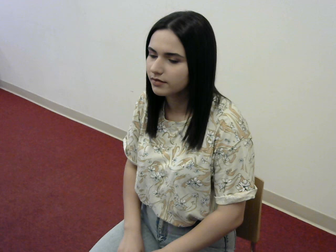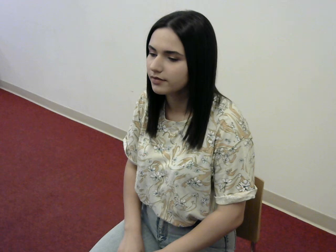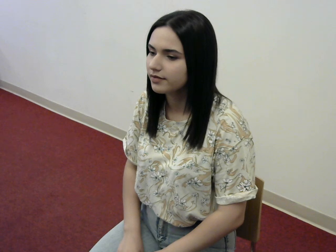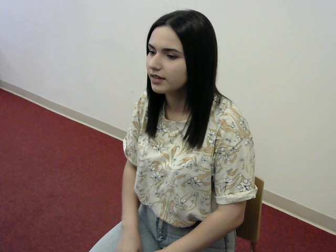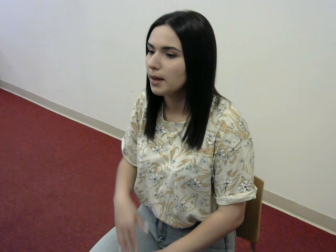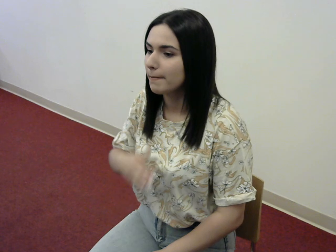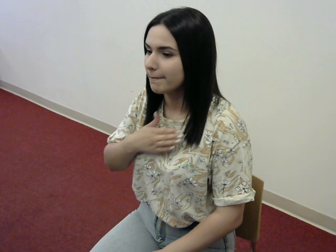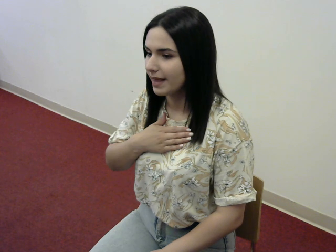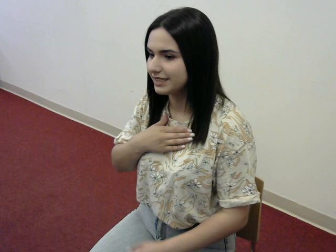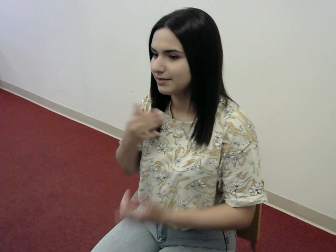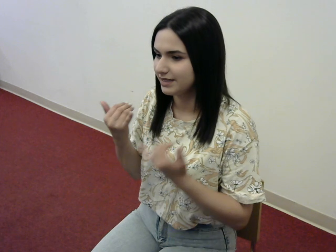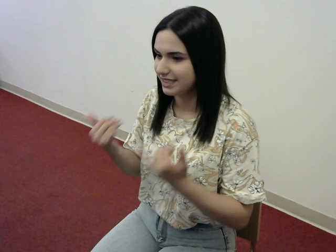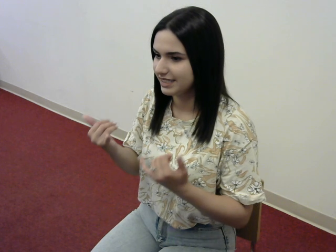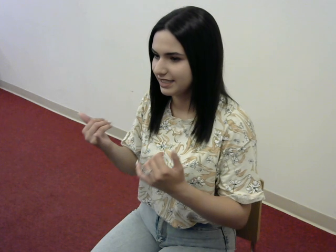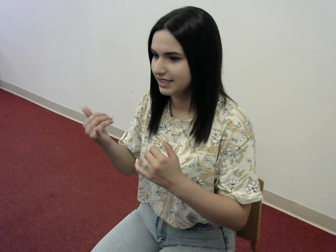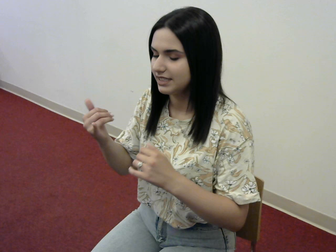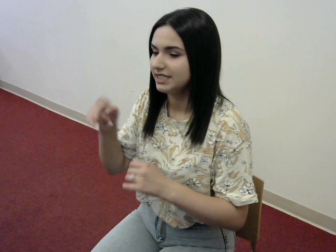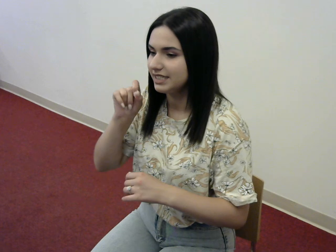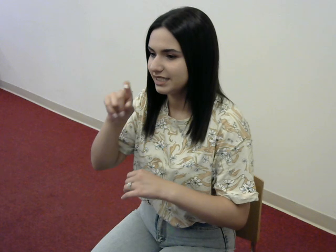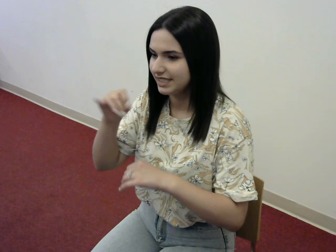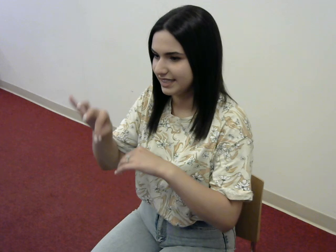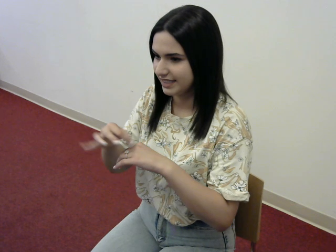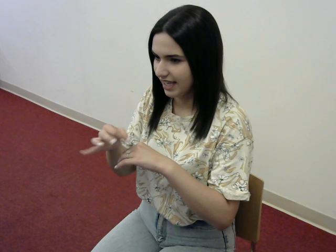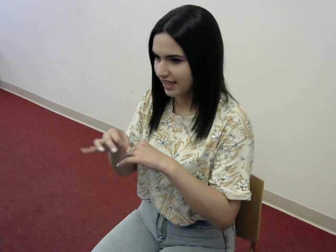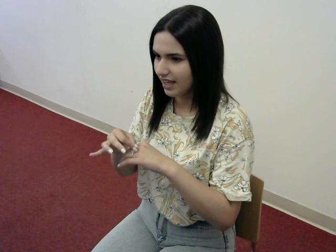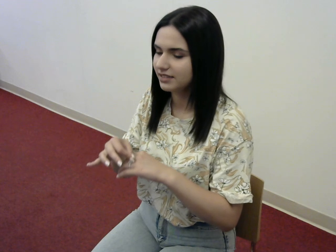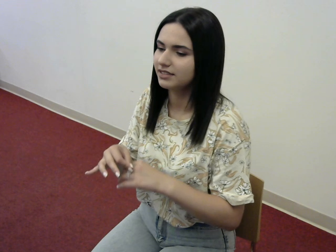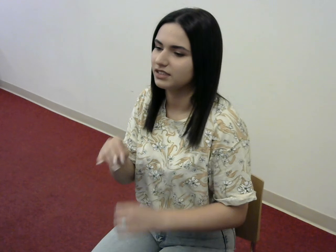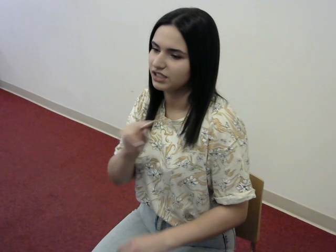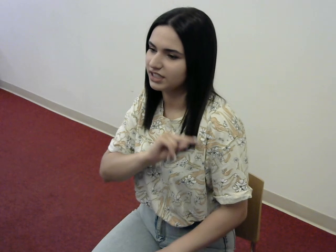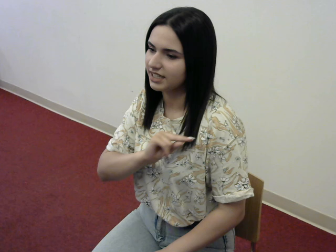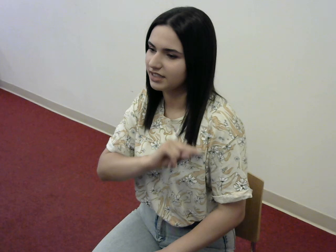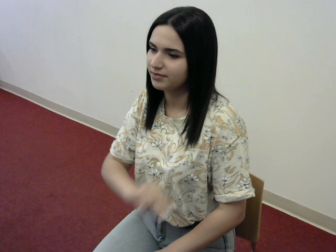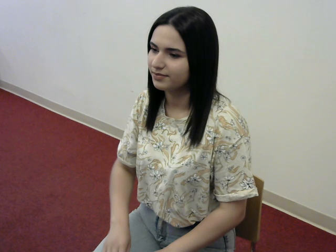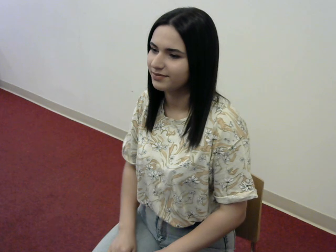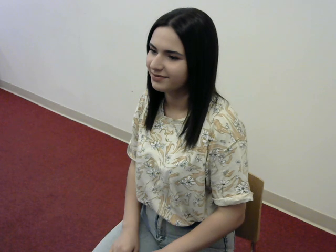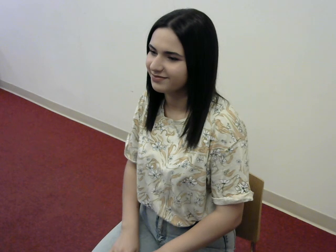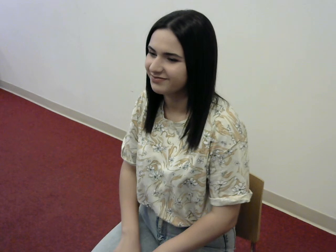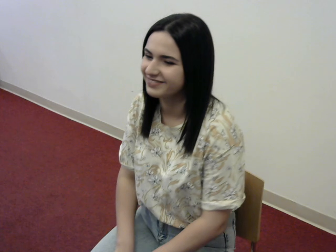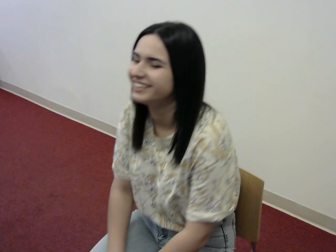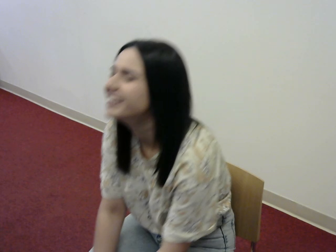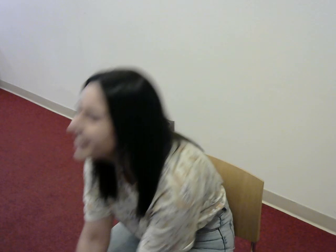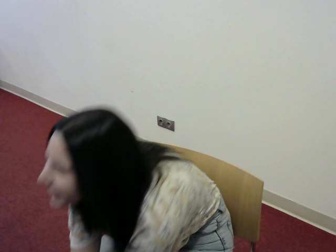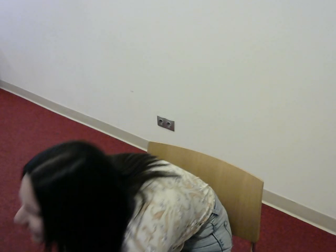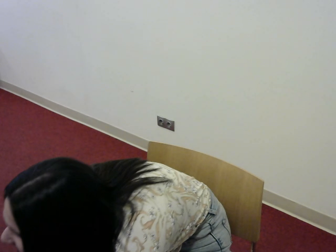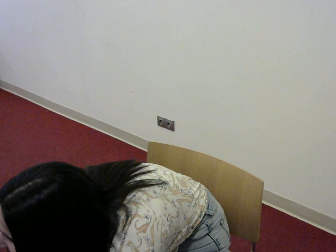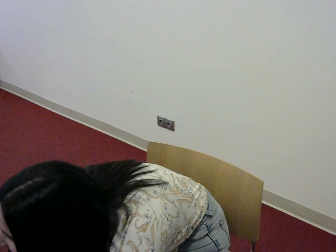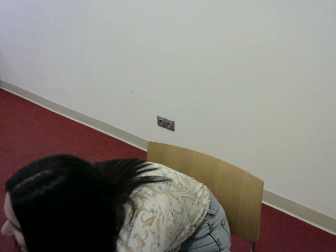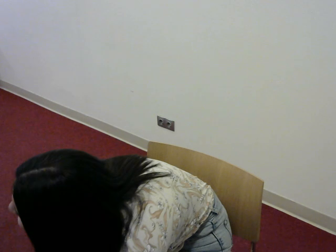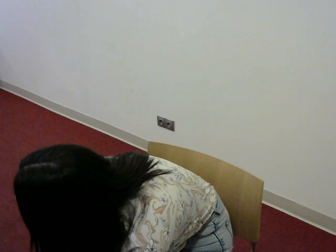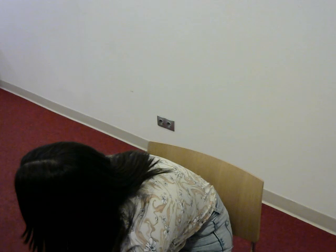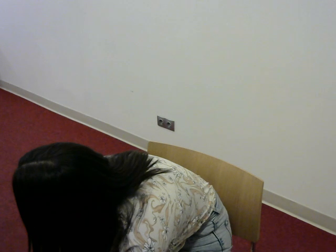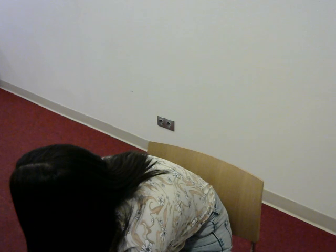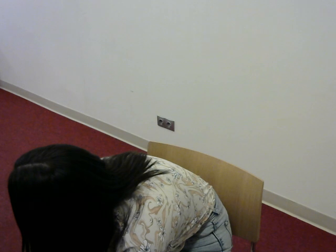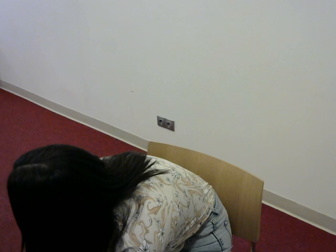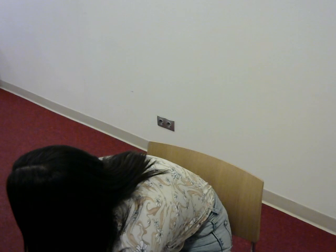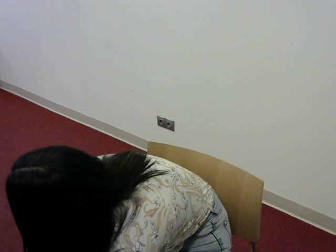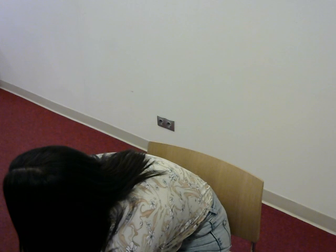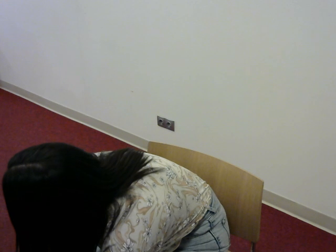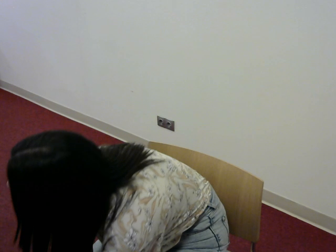Mən indi zərgər işləyirəm